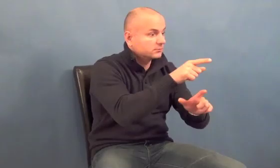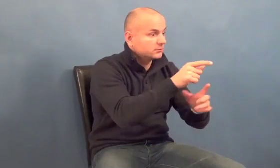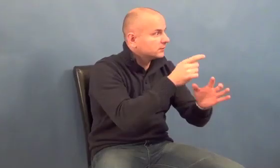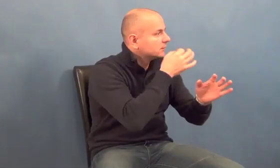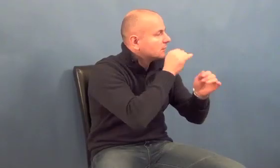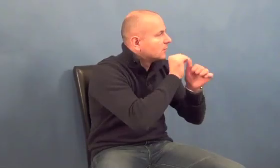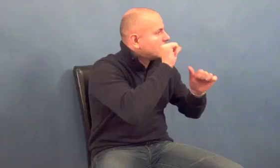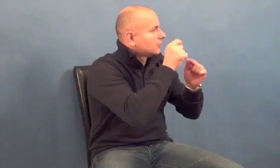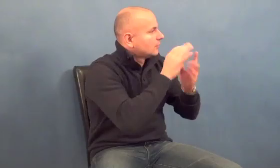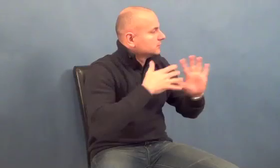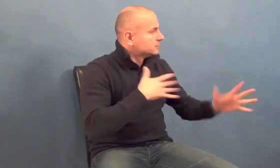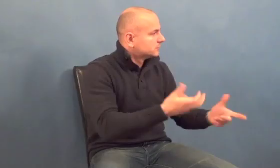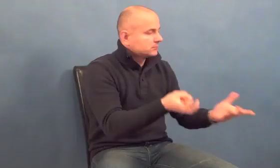Mało brakowało, abym się spóźnił.